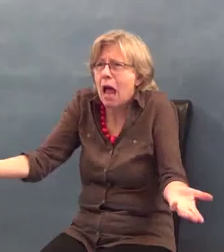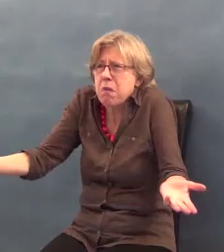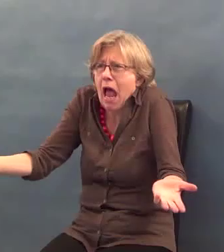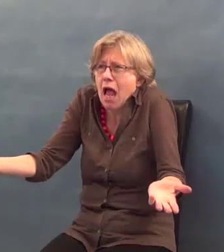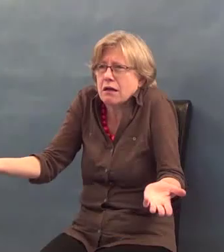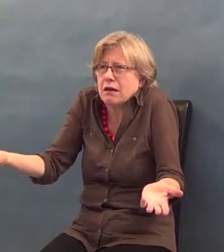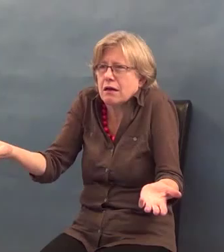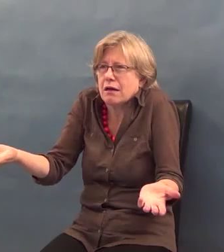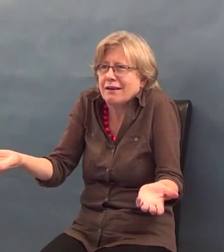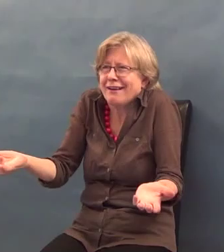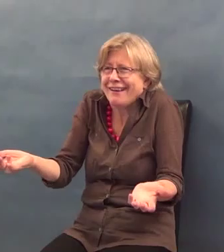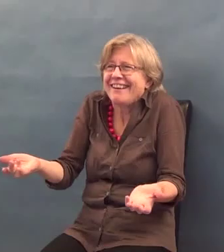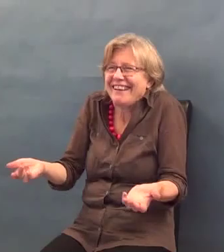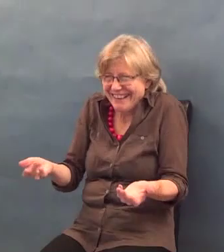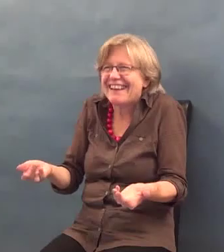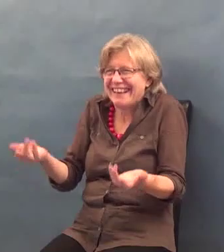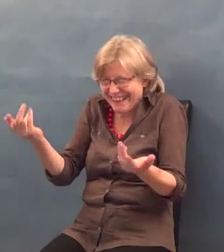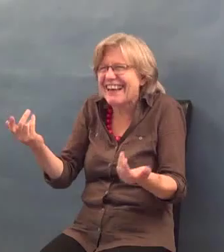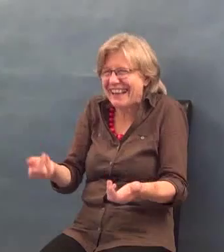Nie ma.